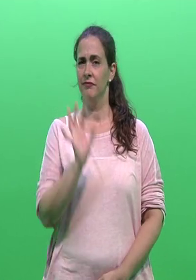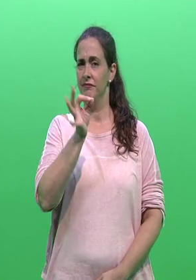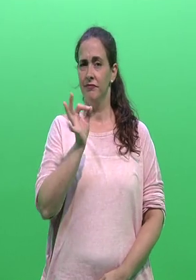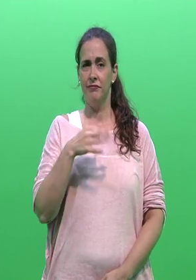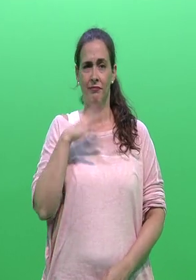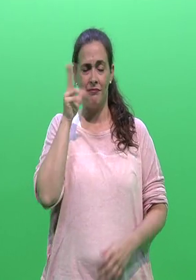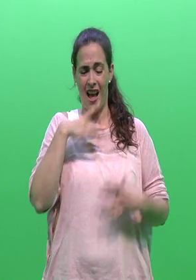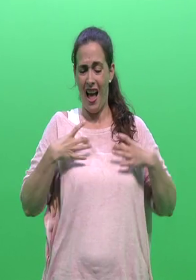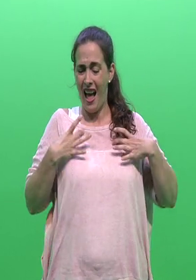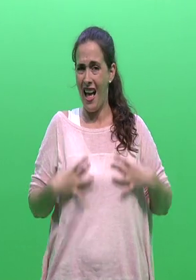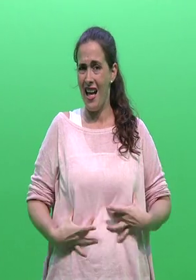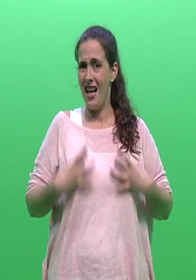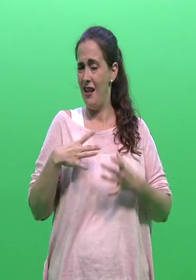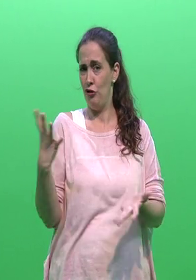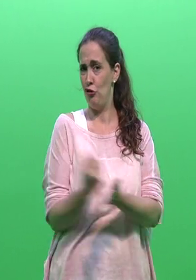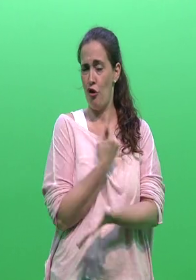Sí, em fan mal els pulmons.